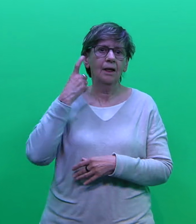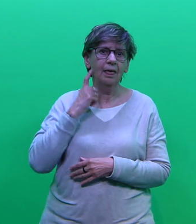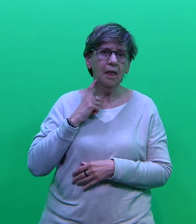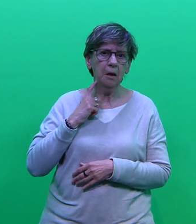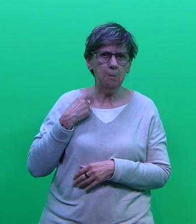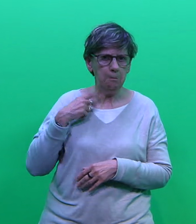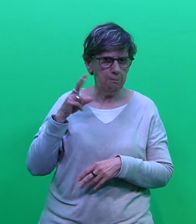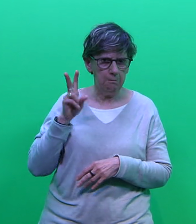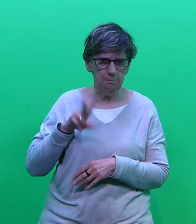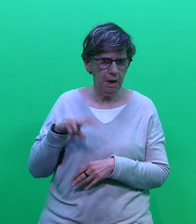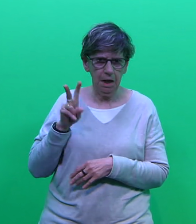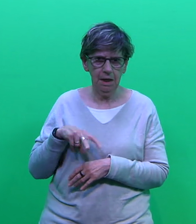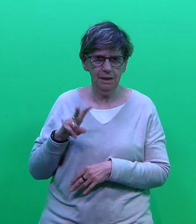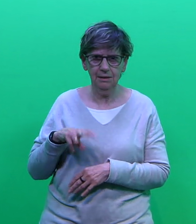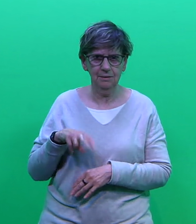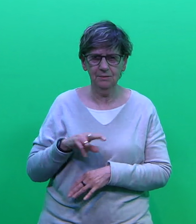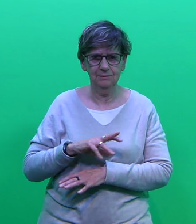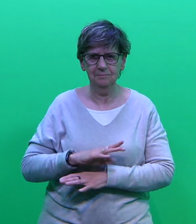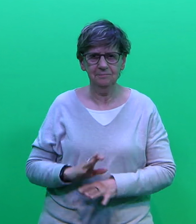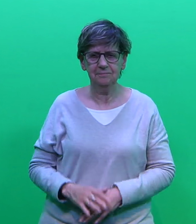Mai m'ha caiugut líquid de l'orella.